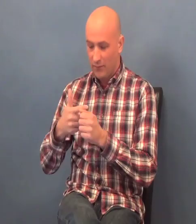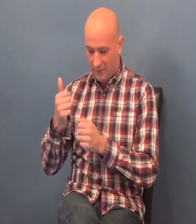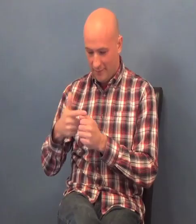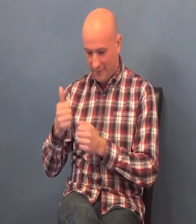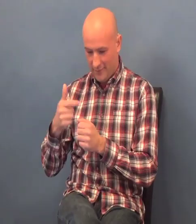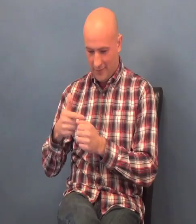Dwudziesty pierwszy, dwudziesty pierwszy.